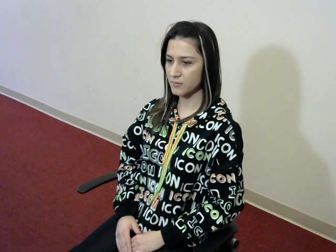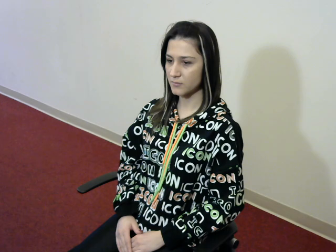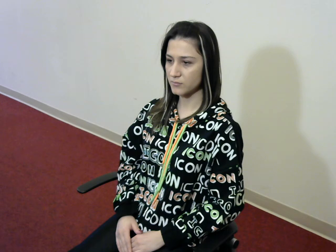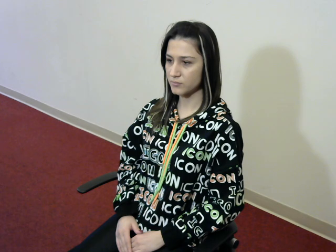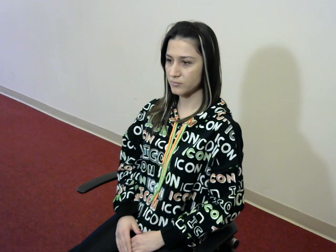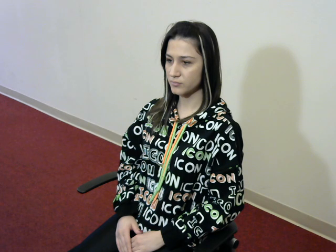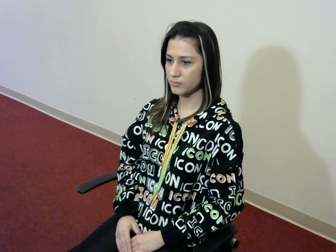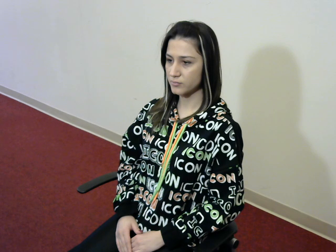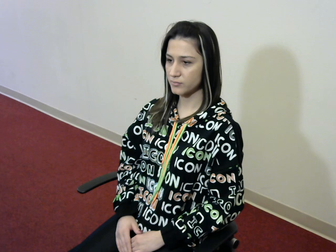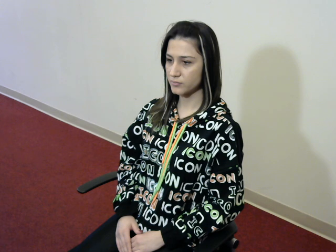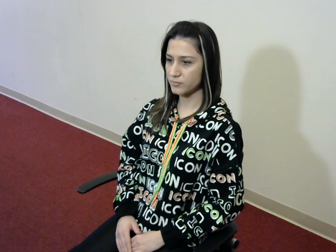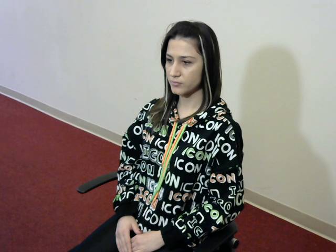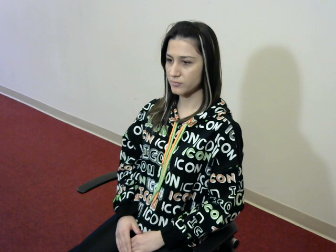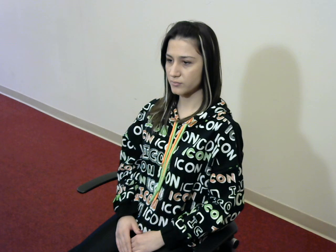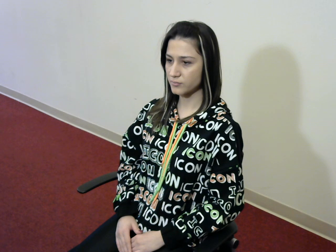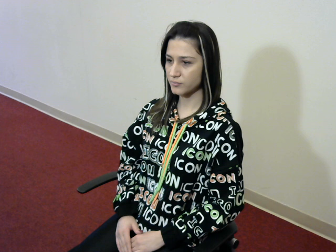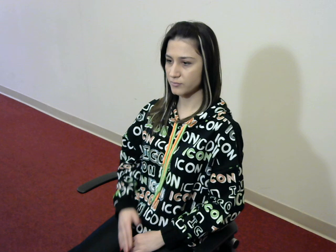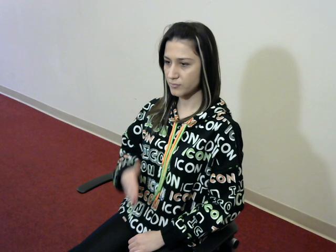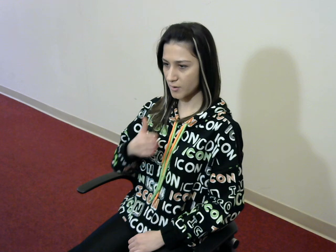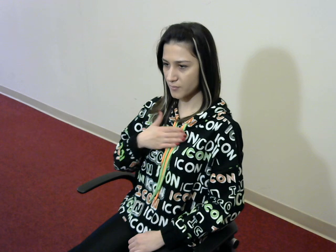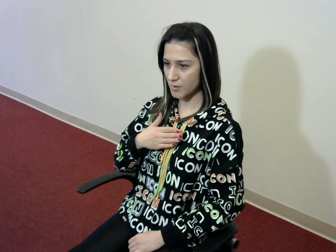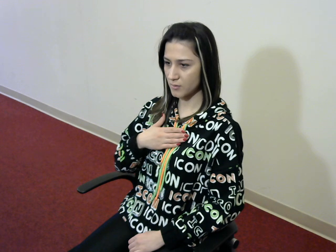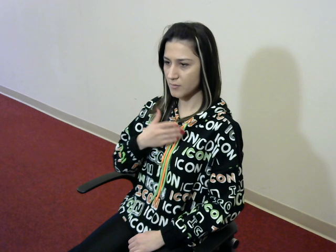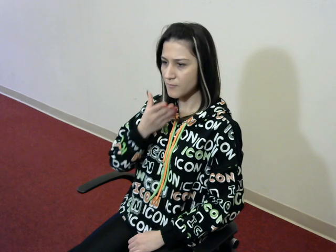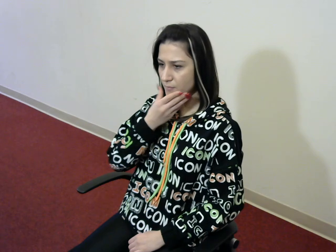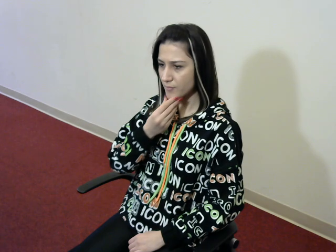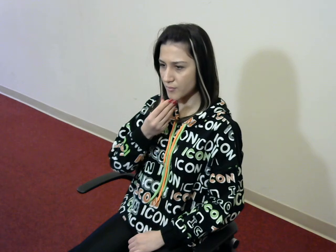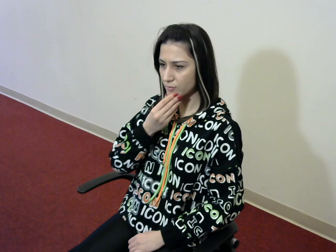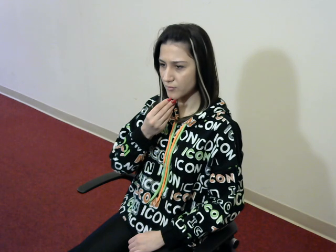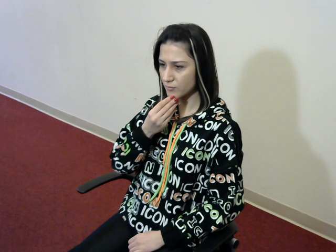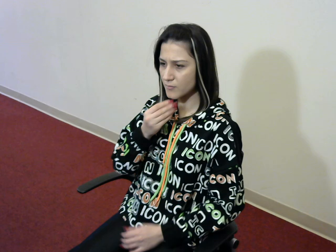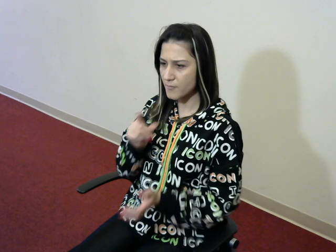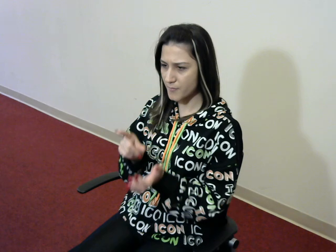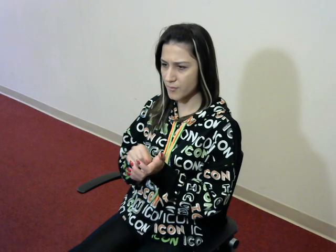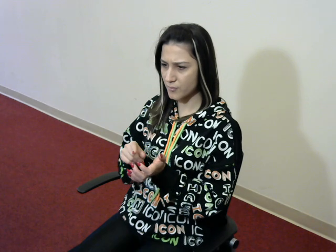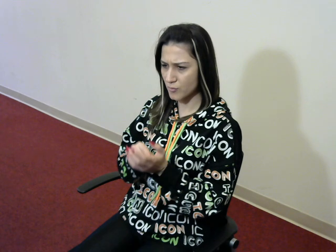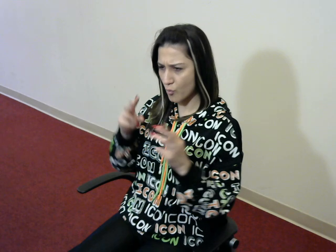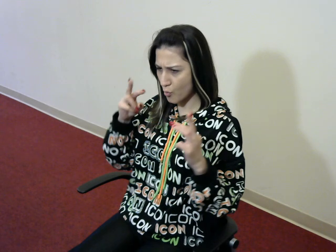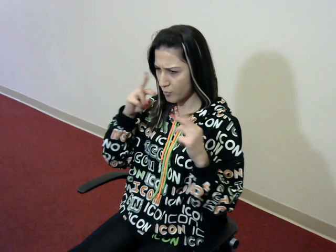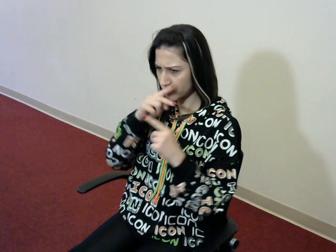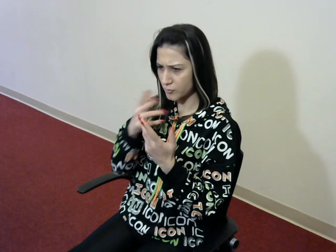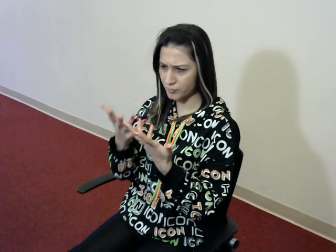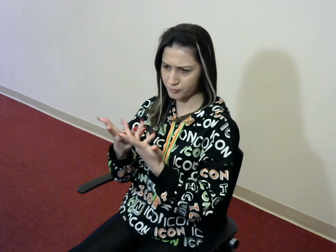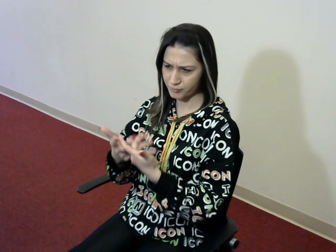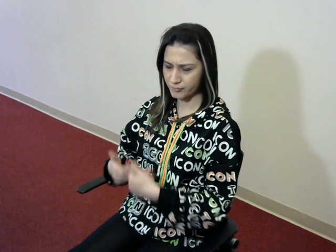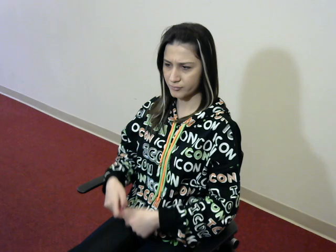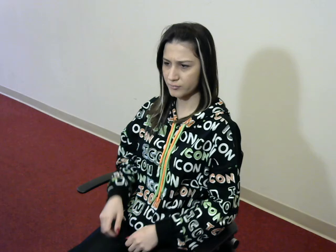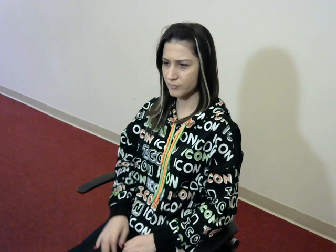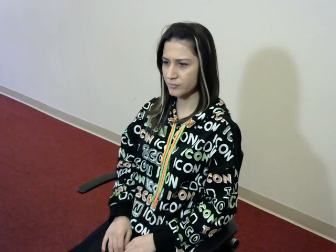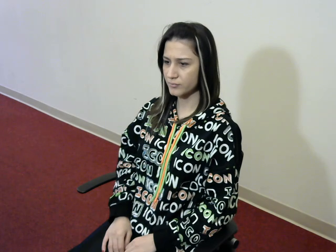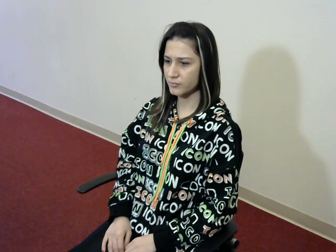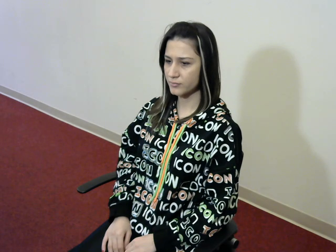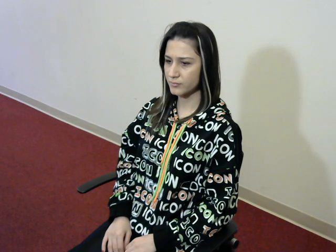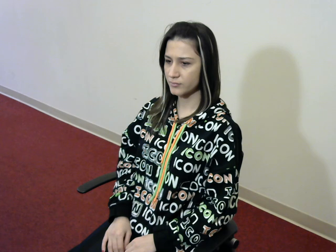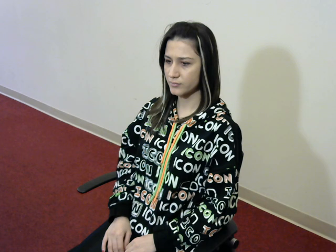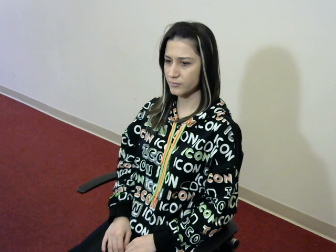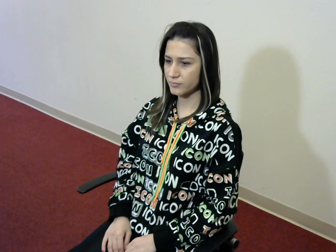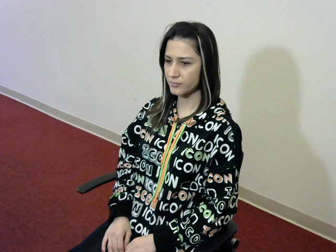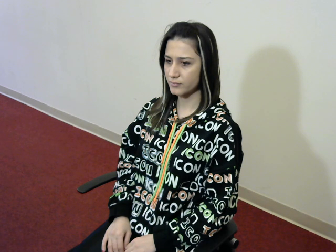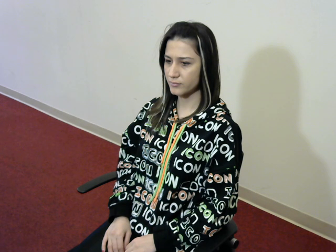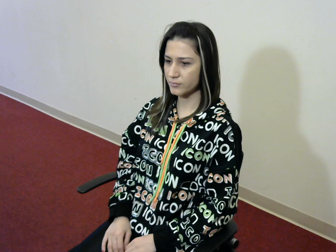Mənim babamın pensiyasını səhv hesablayıblar